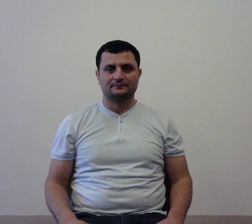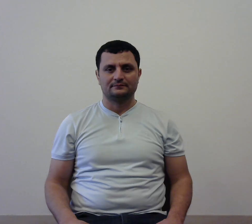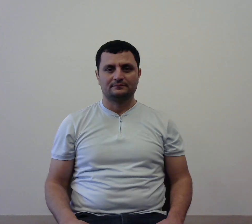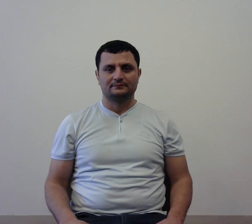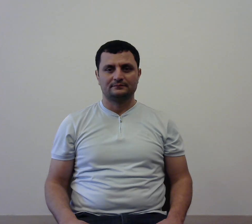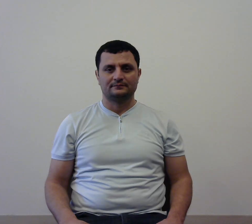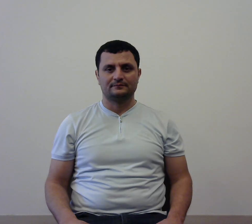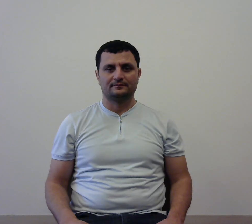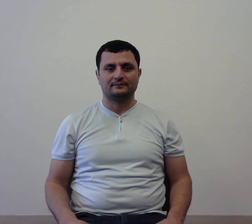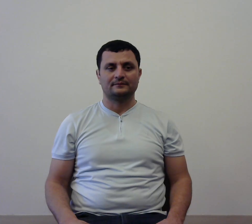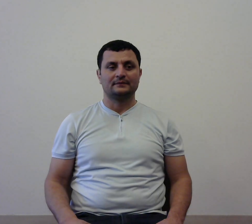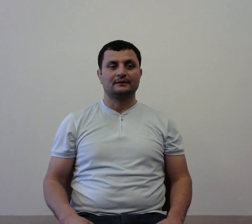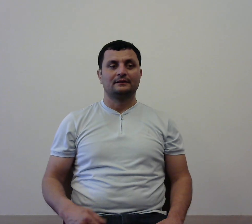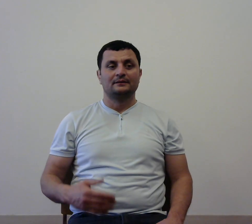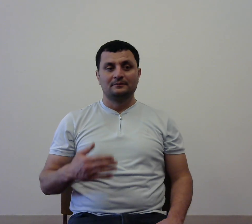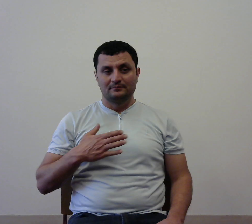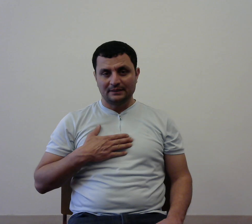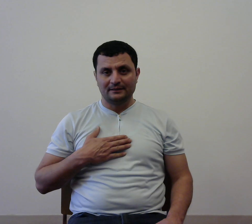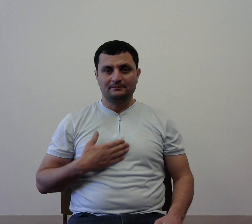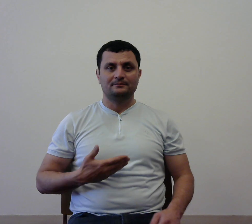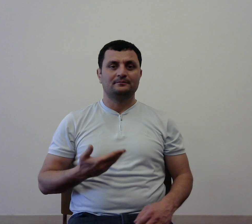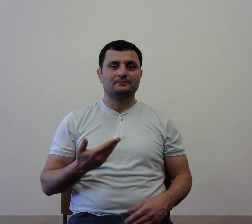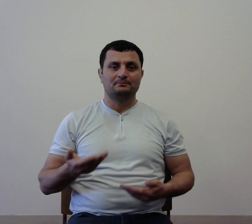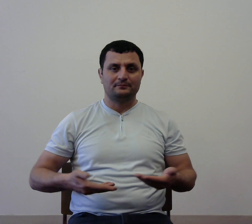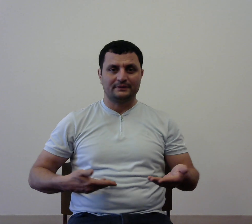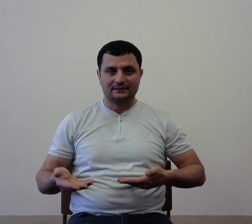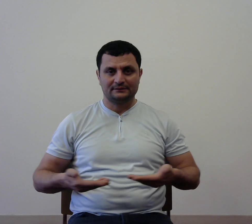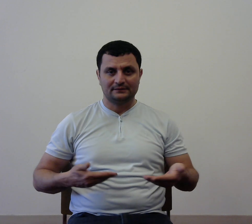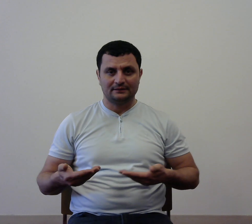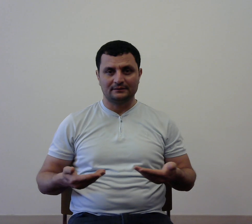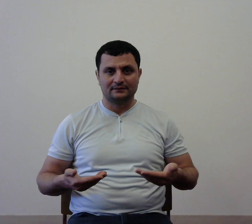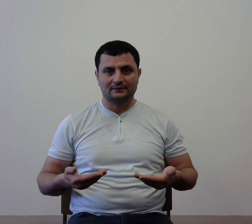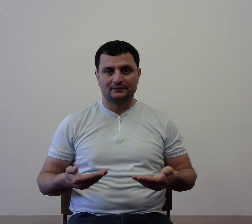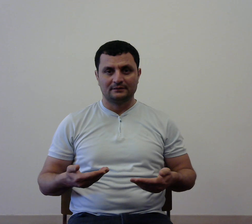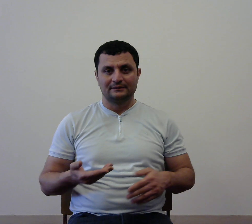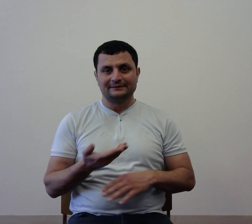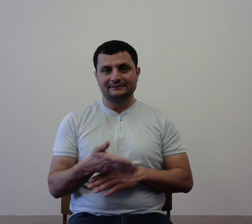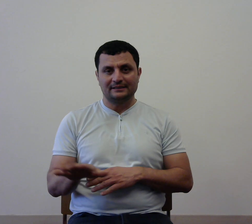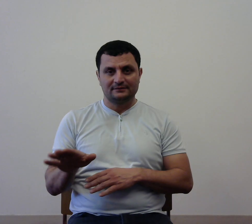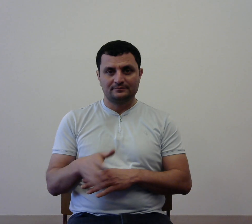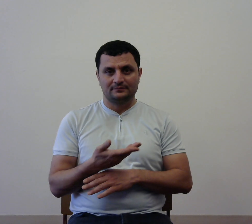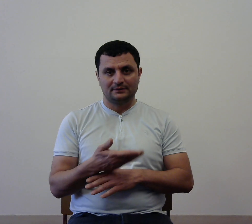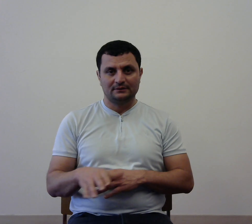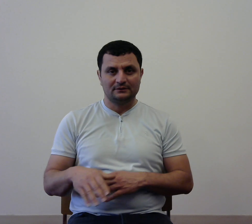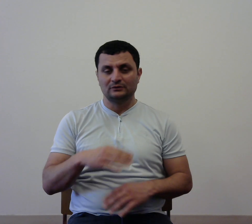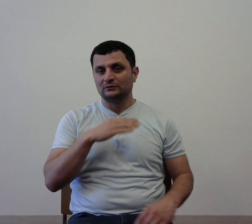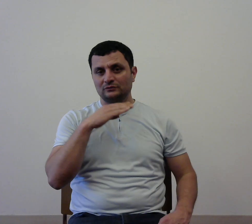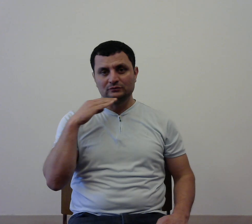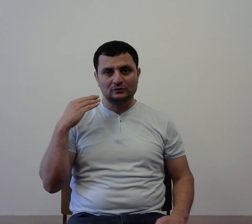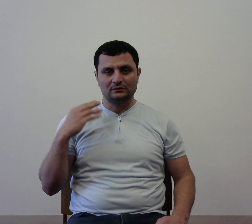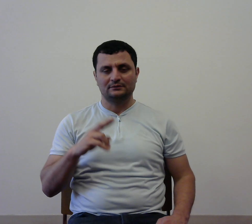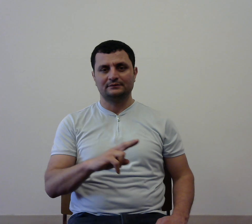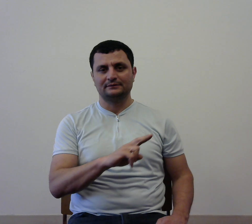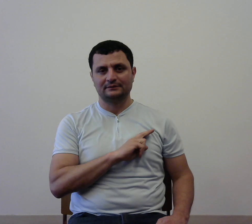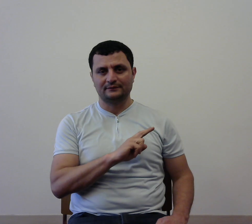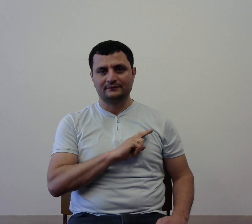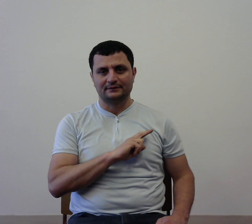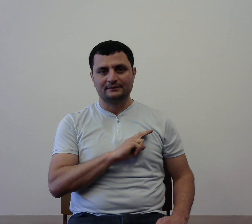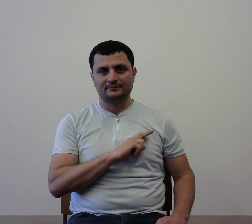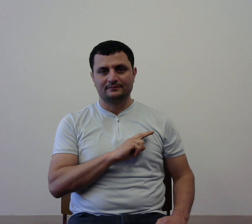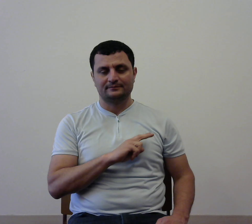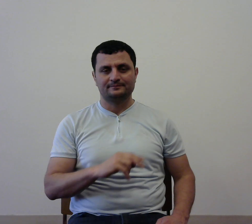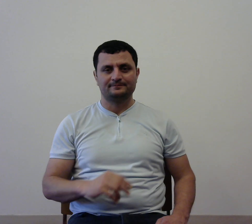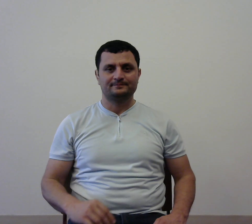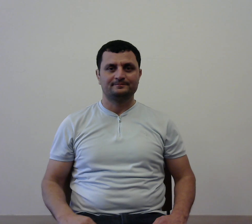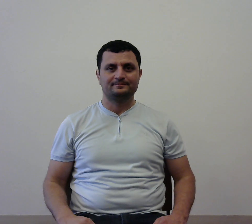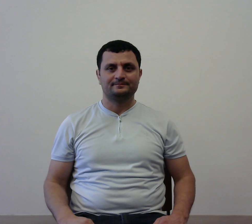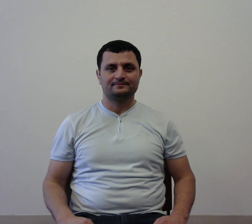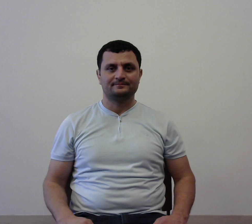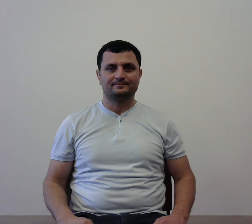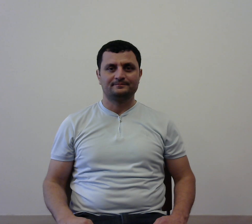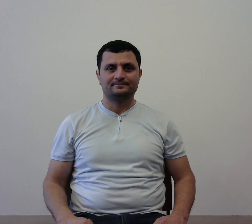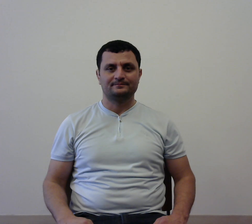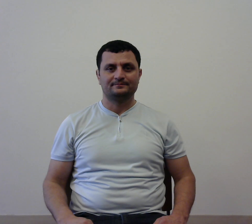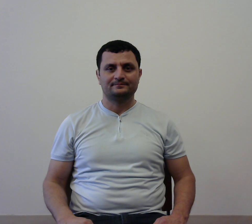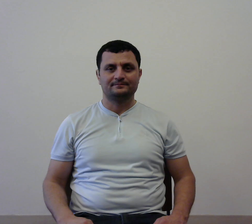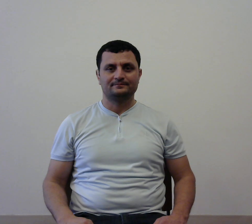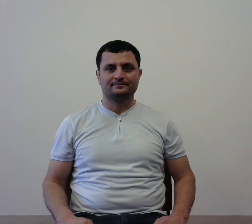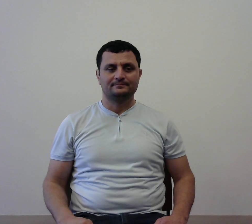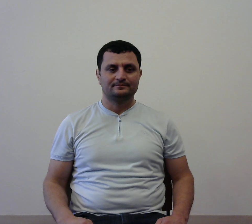Mən piyada gəzməyi çox sevirəm